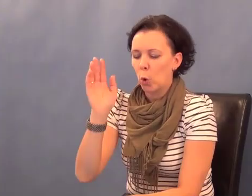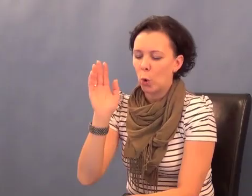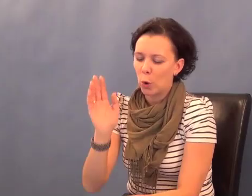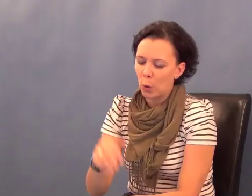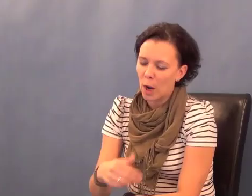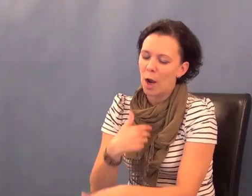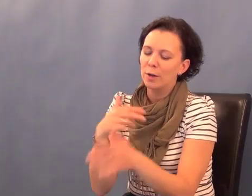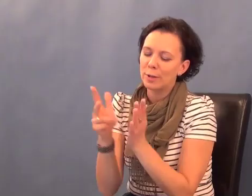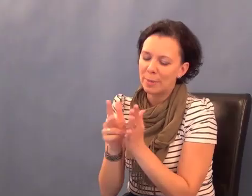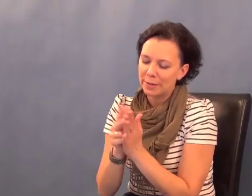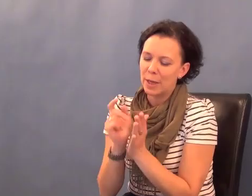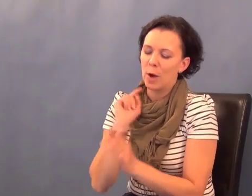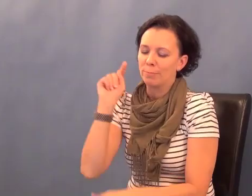Ja o osiemnastej przyjdę do ciebie.